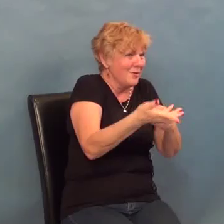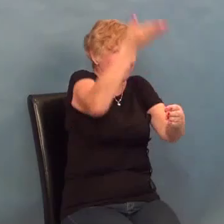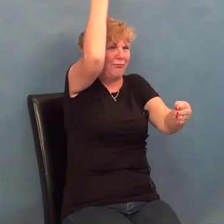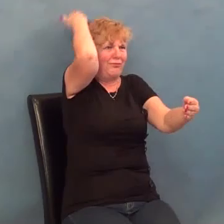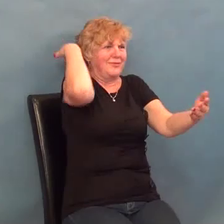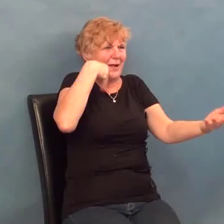Ja nie pamiętam.